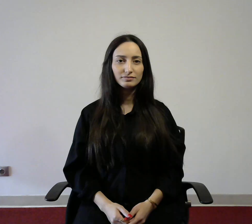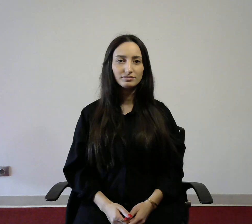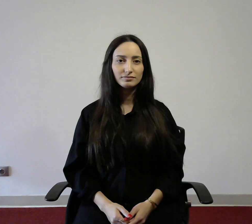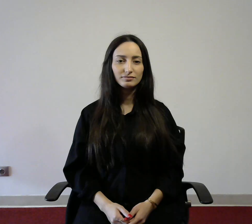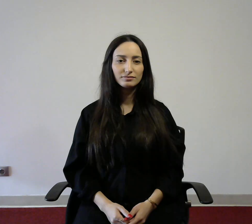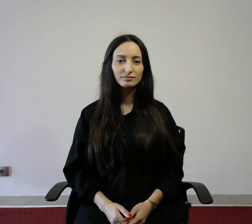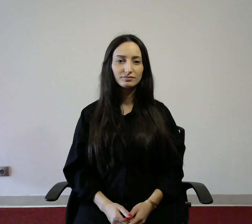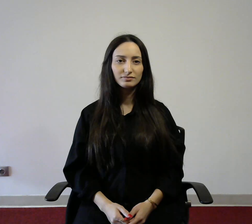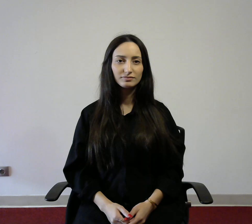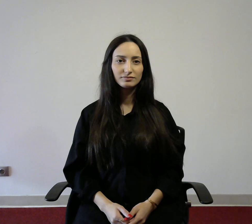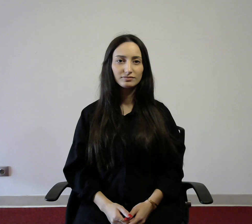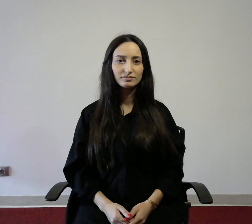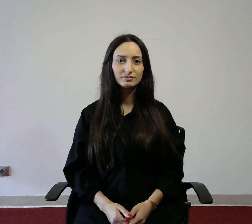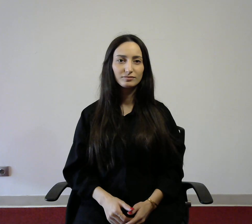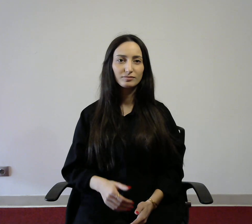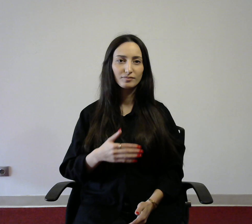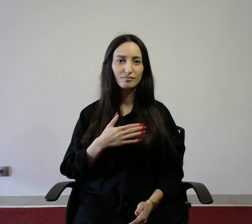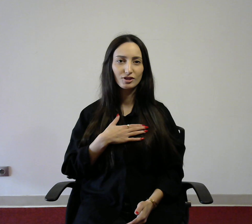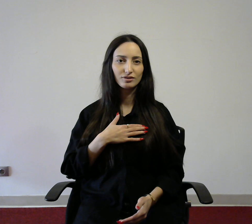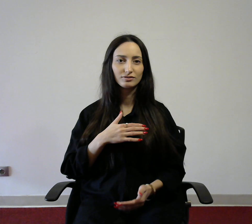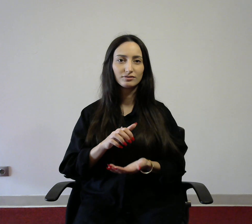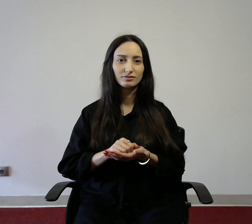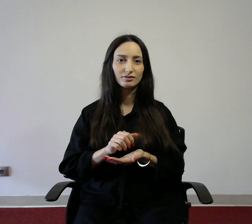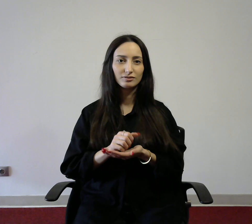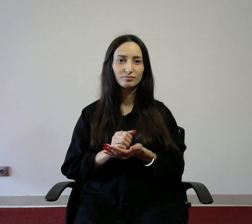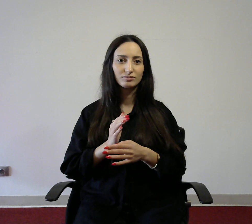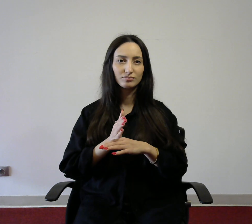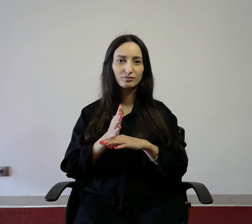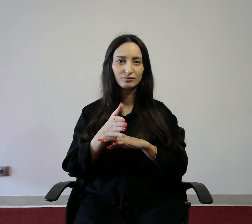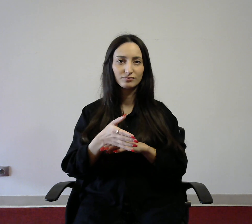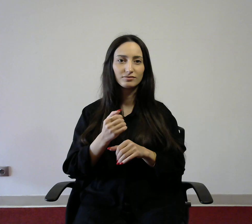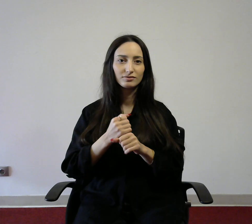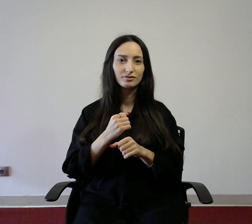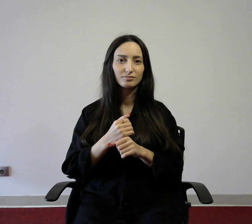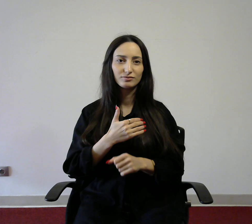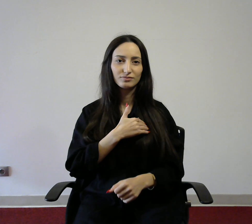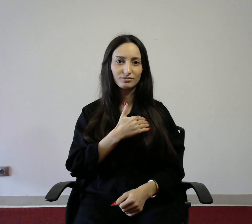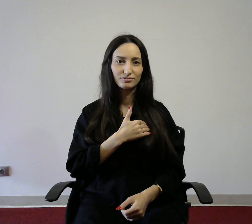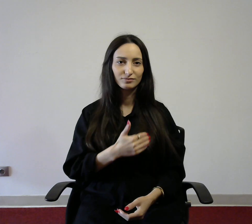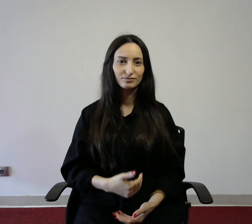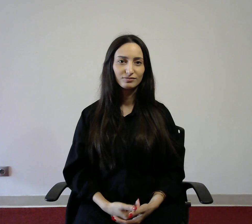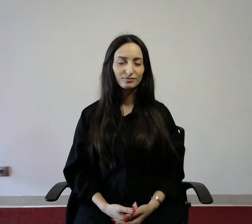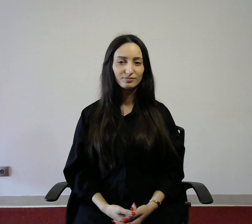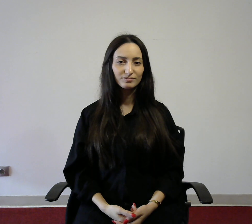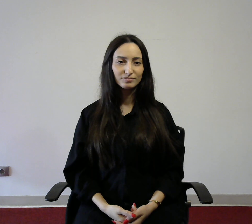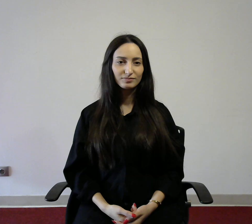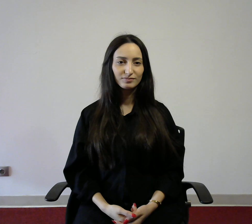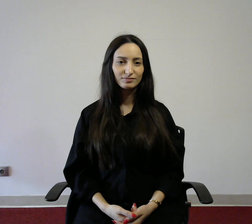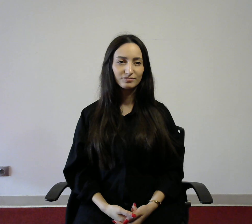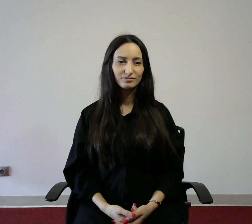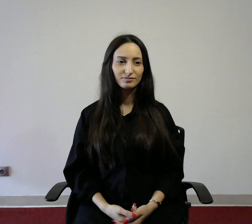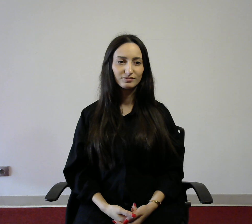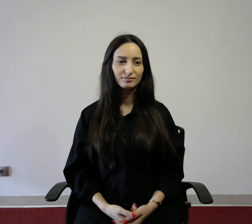Mən məşğulluğa müraciət etmək istəyirəm